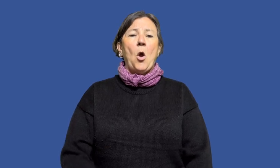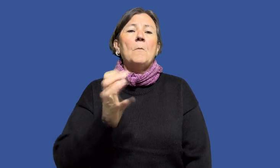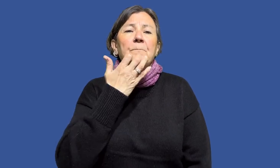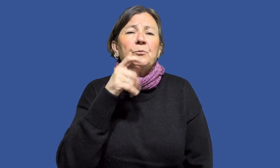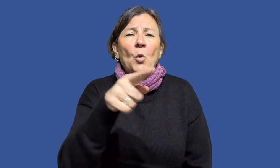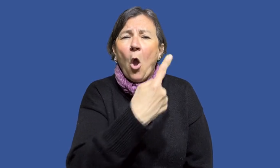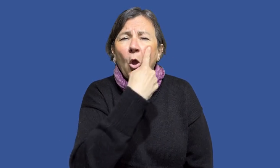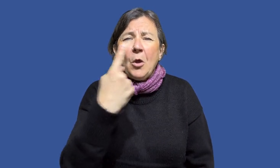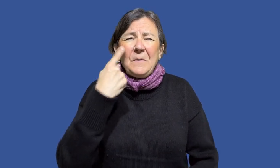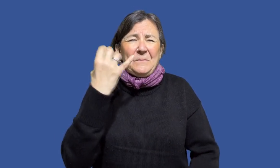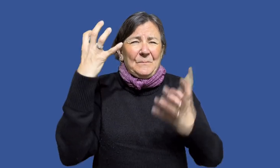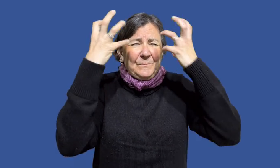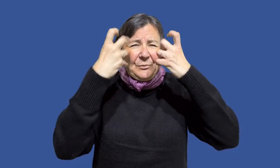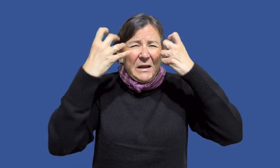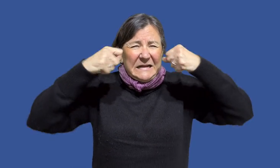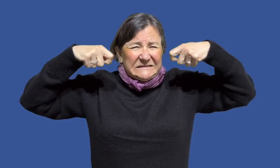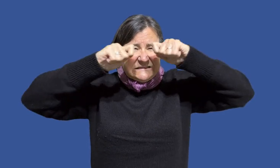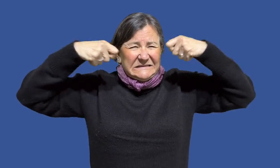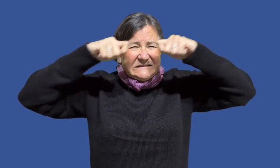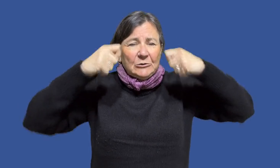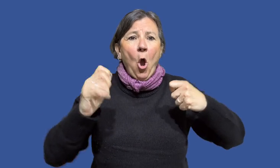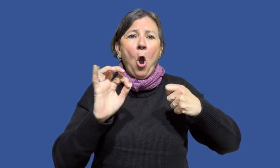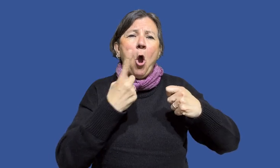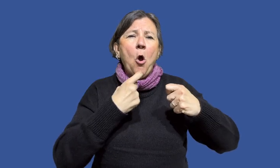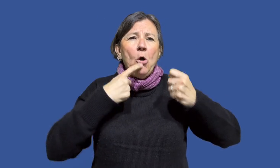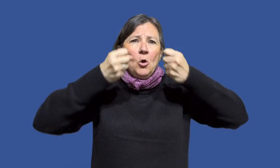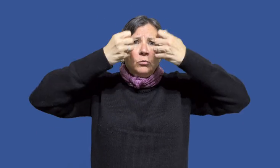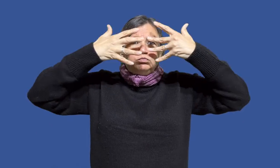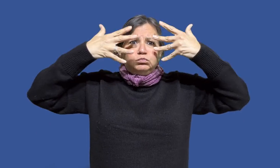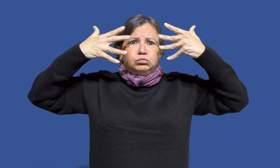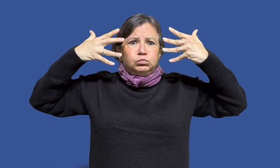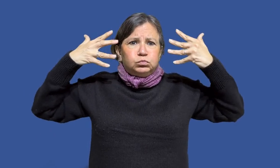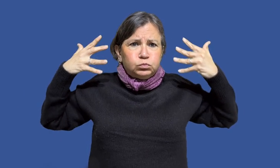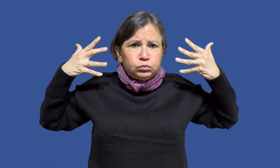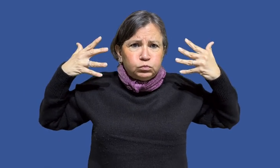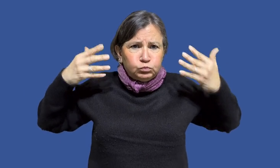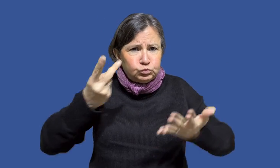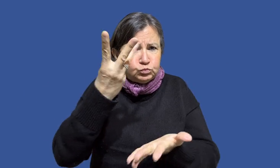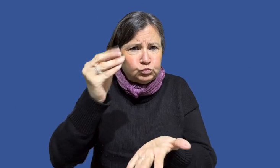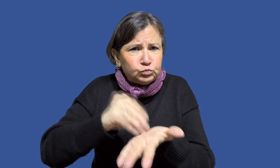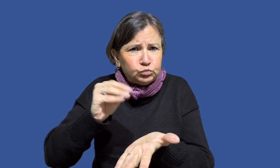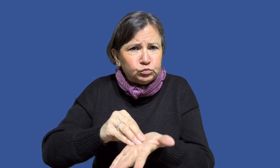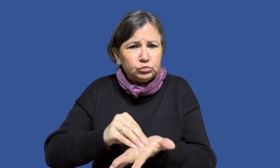Normalment et piquen els ulls o els tens vermells?